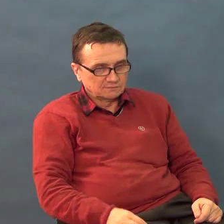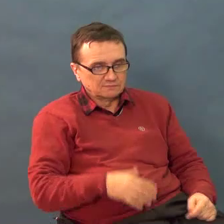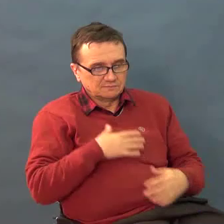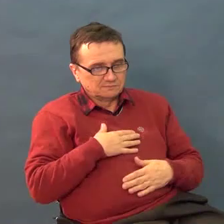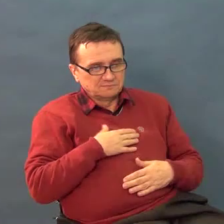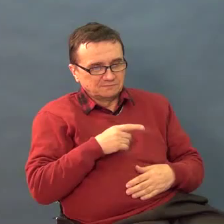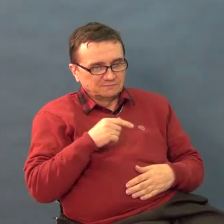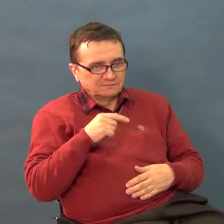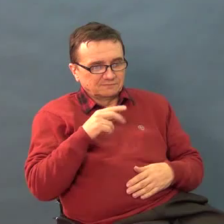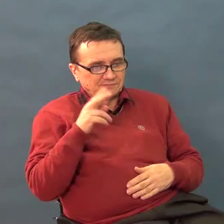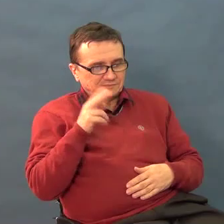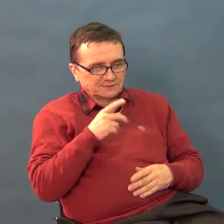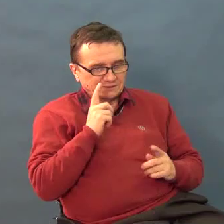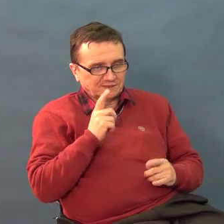Zakaz kąpieli, jest znak przekreślony